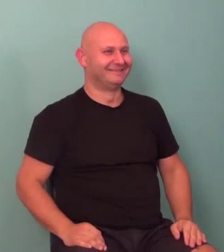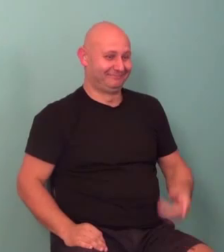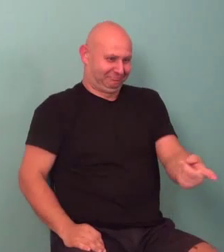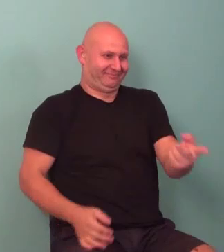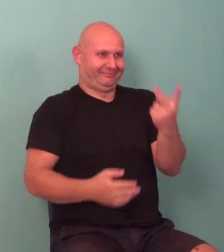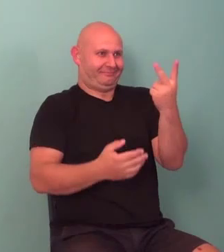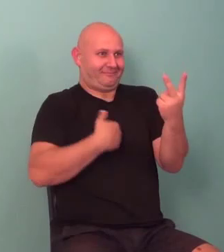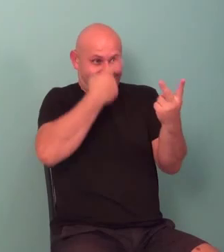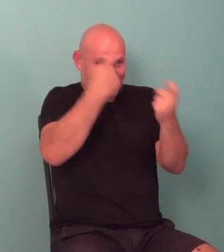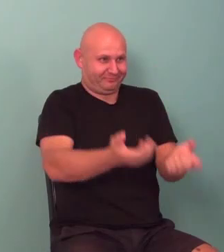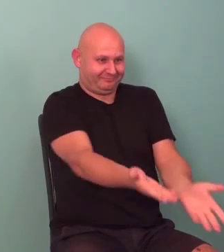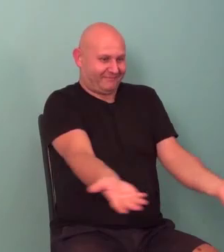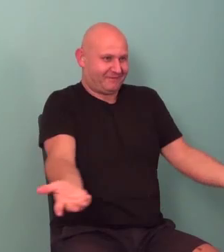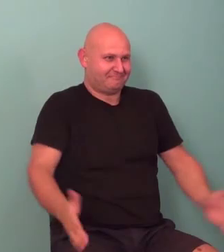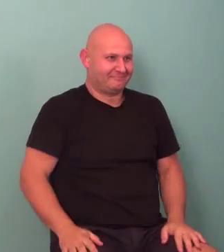Są dwa, ja nie wiem które to.